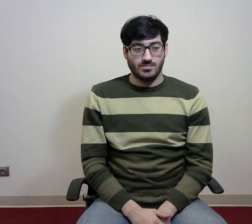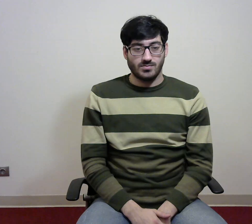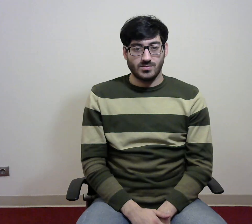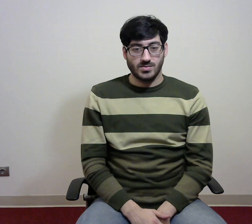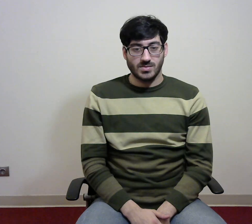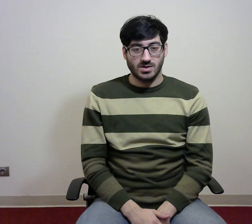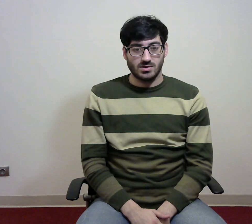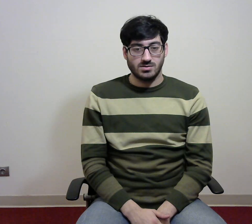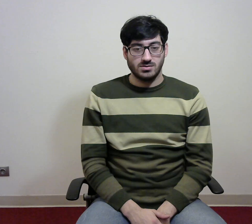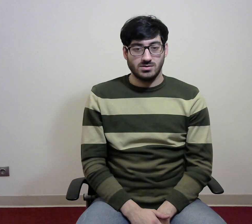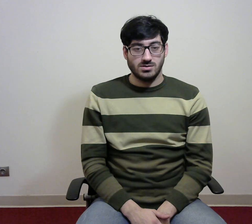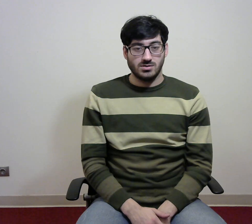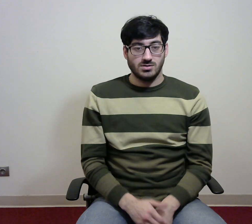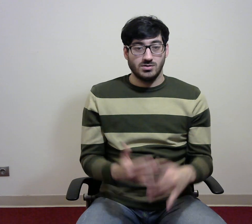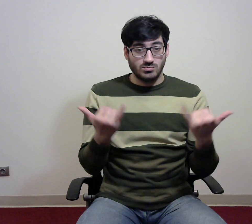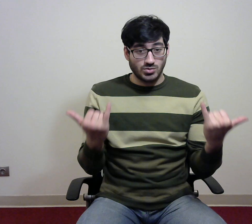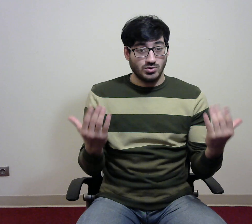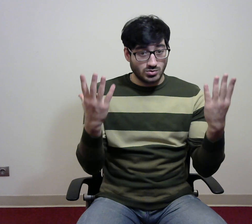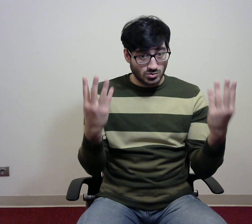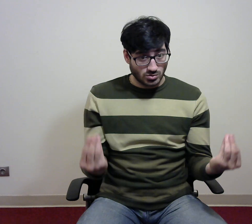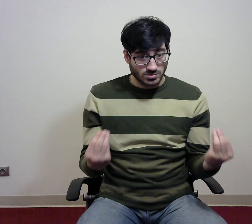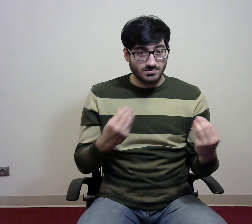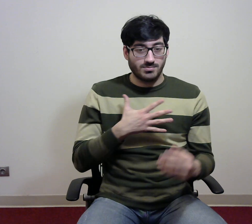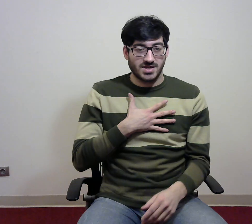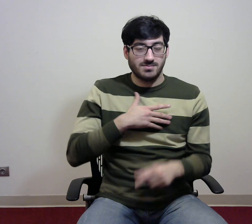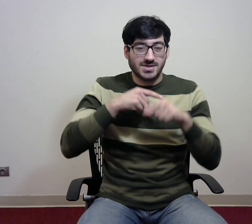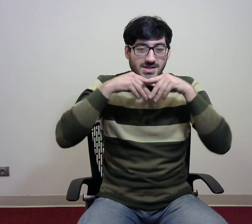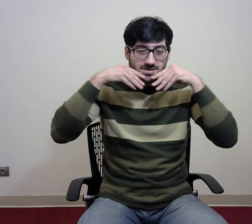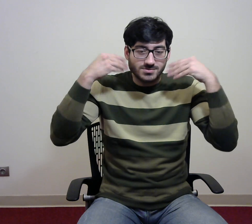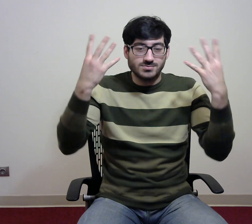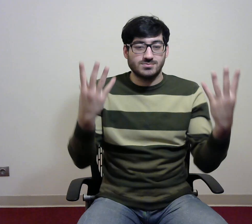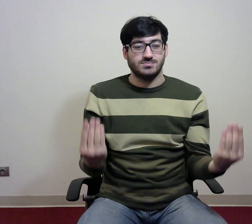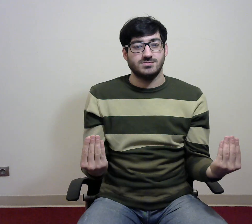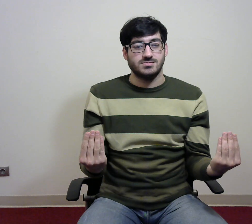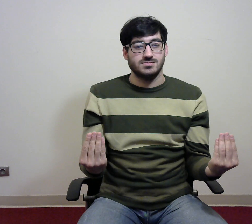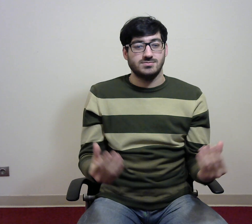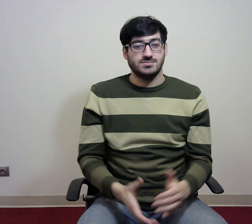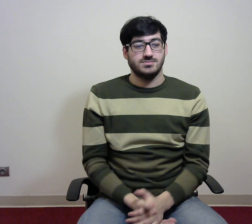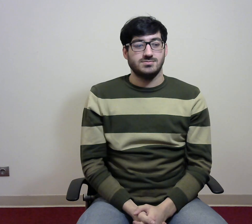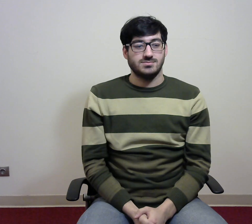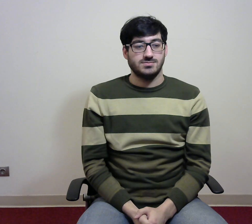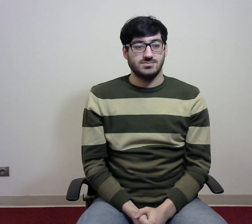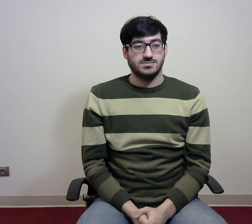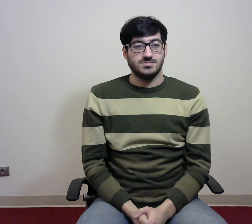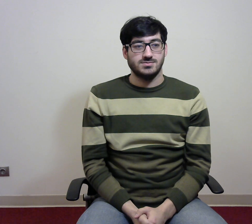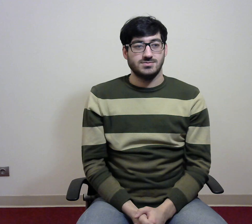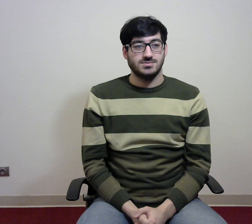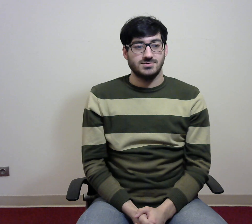Bu gün mənim ad günümdür